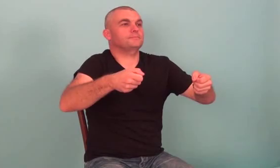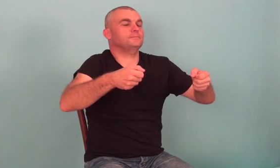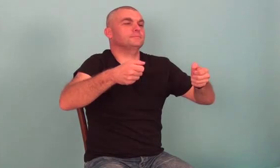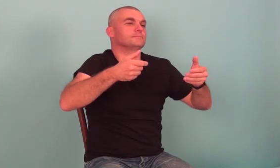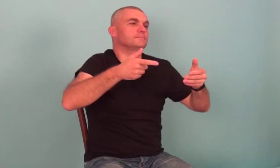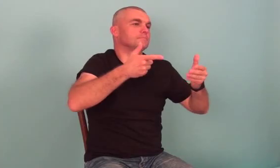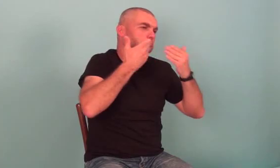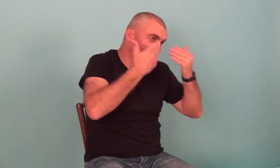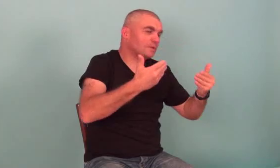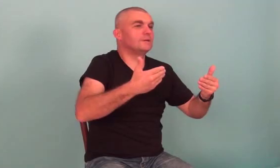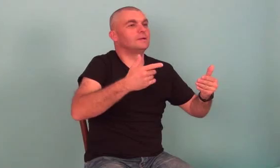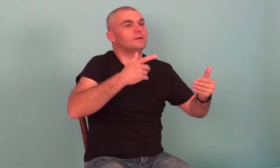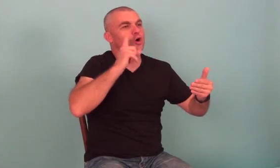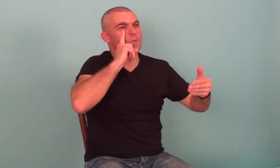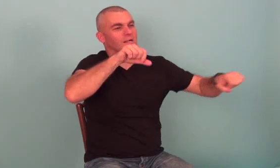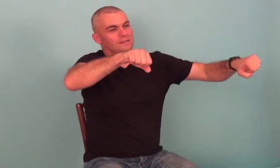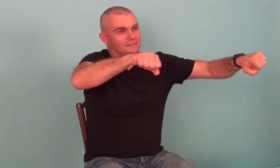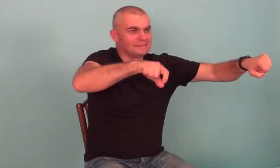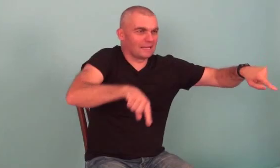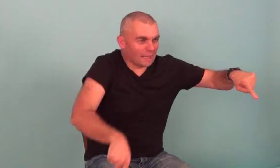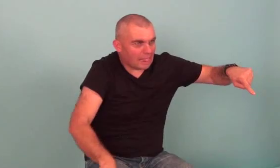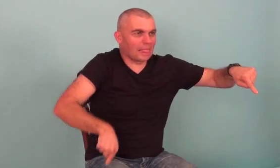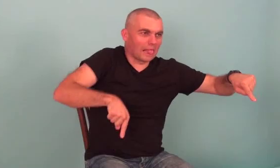Chłopiec dziękuje, powoli odchodzi kulejąc i pchając rower.